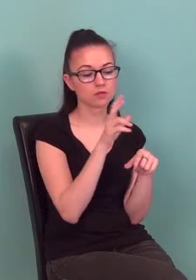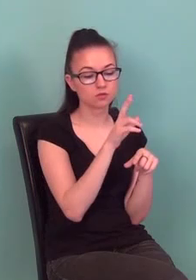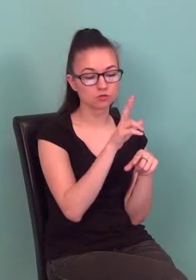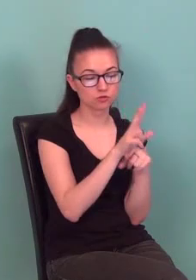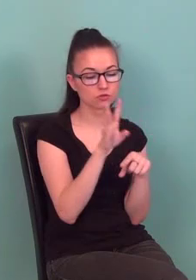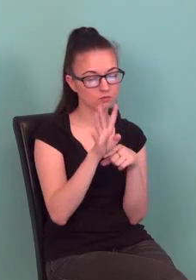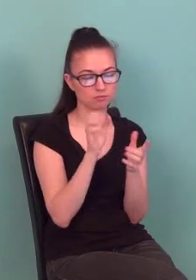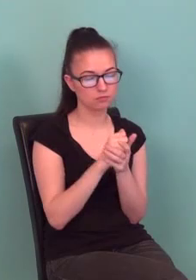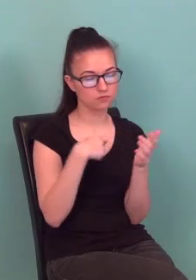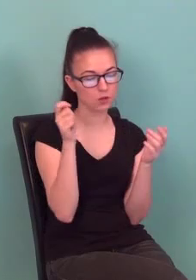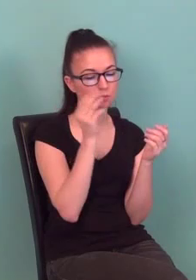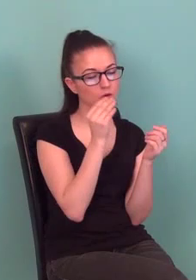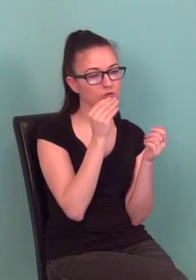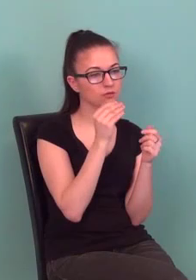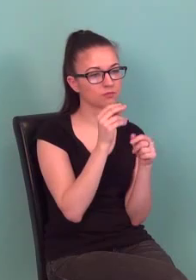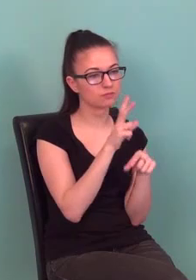Trzynastego i czternastego mam zajęte, bo wyjeżdżam nad morze.